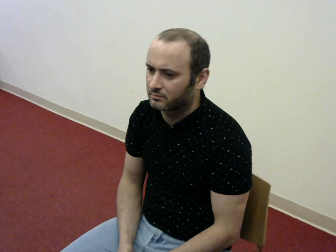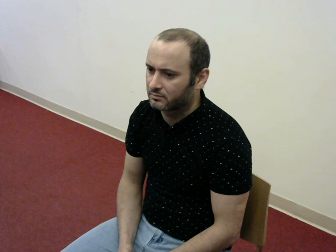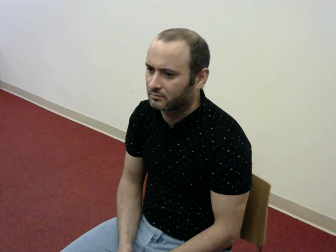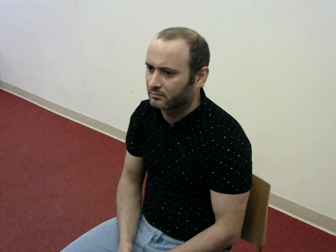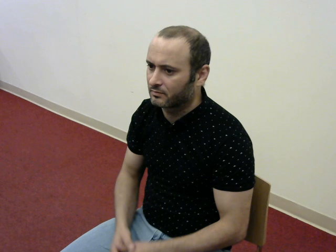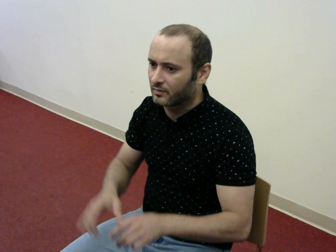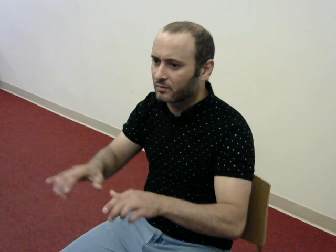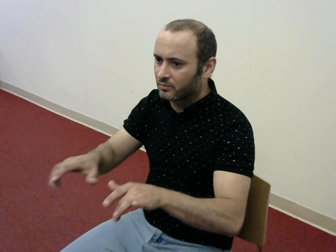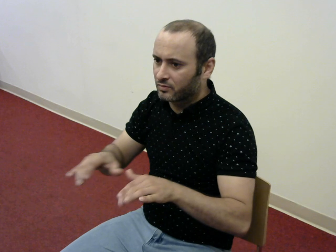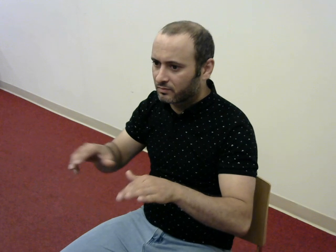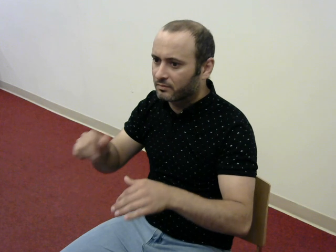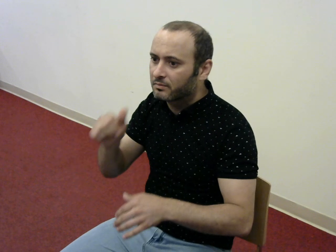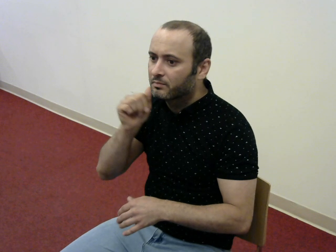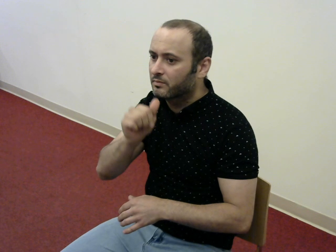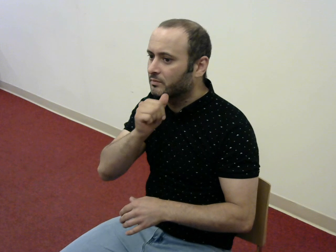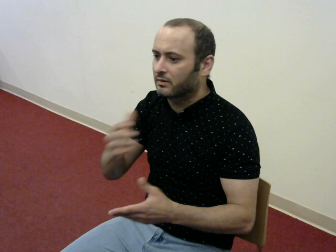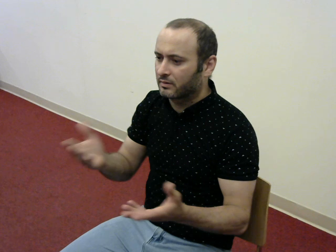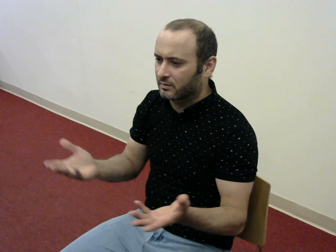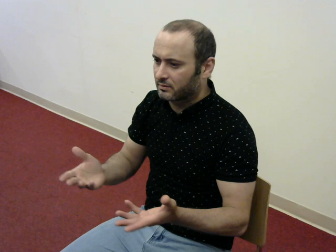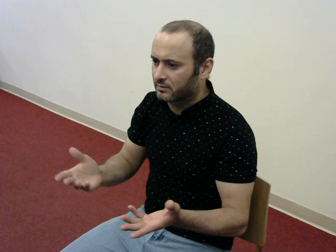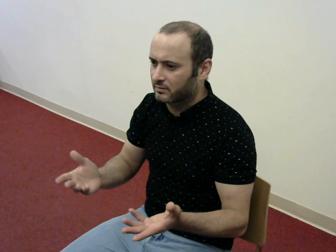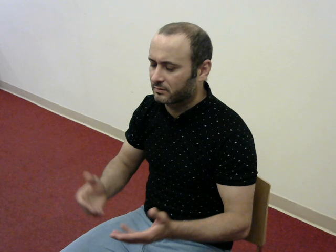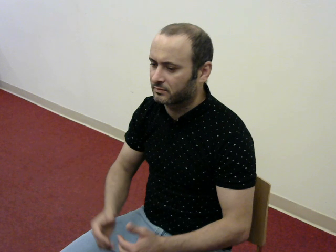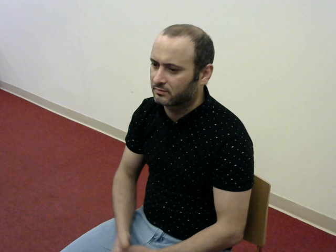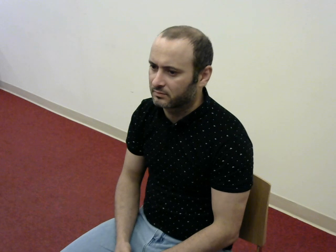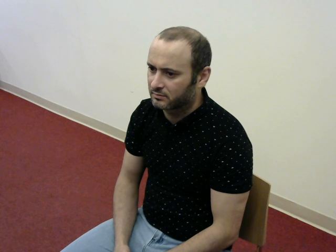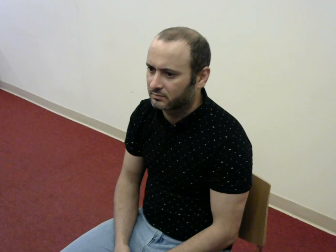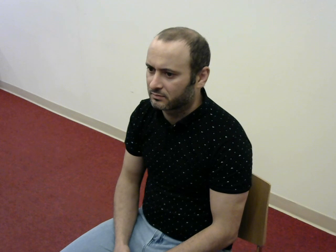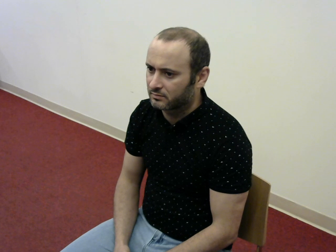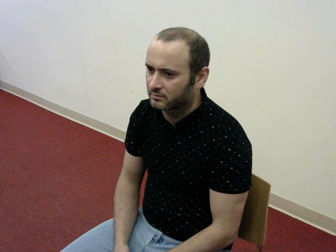Kompüterin parolu nədir?